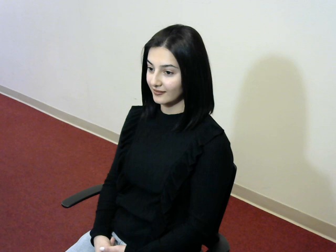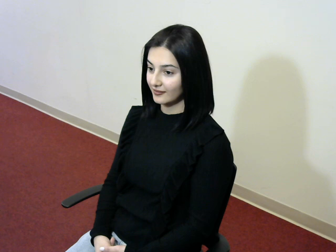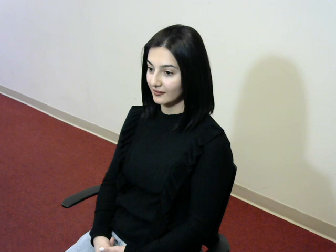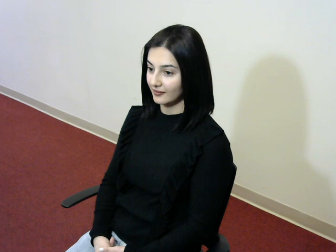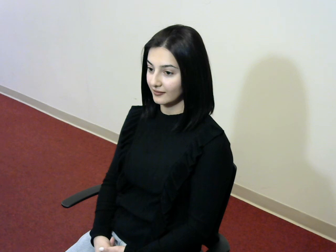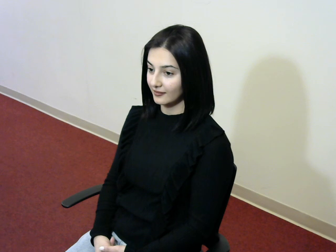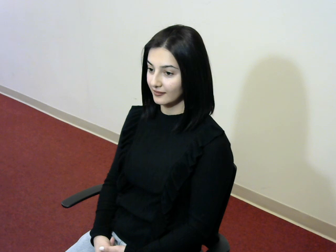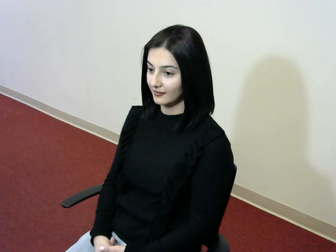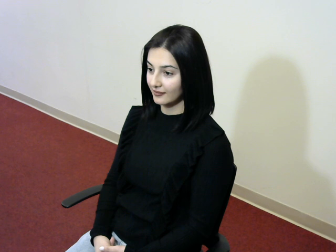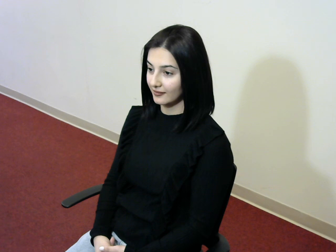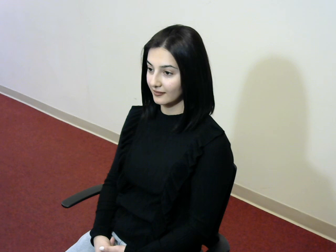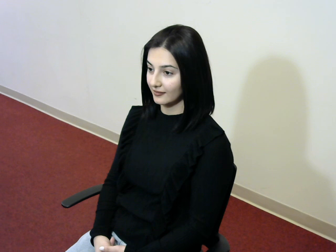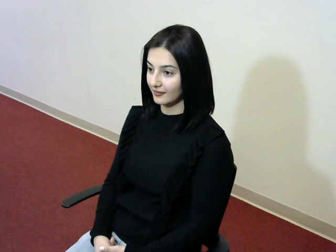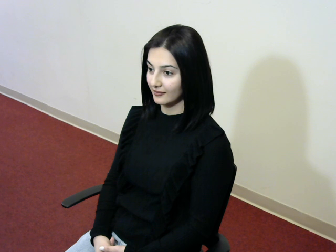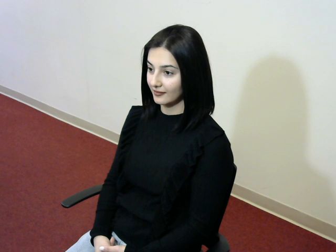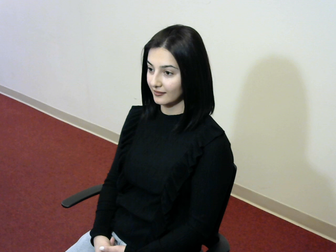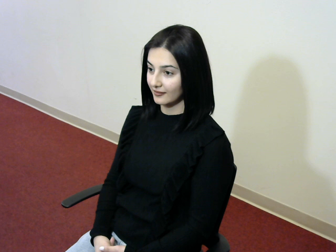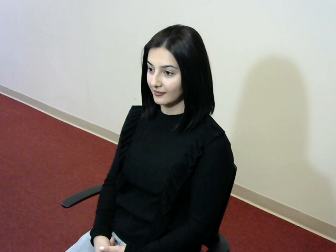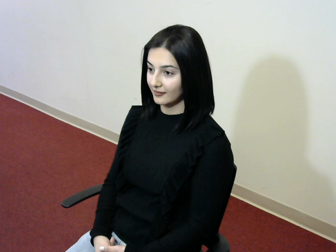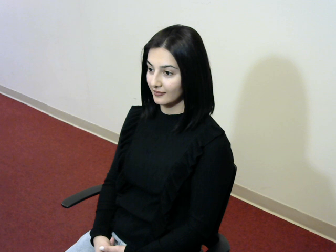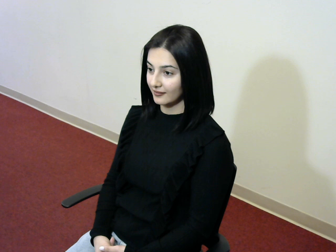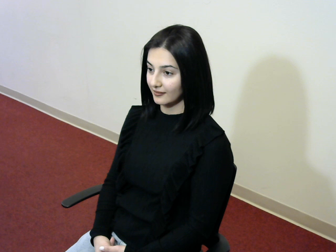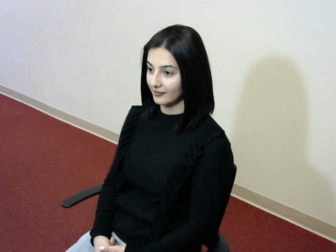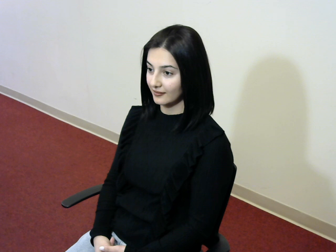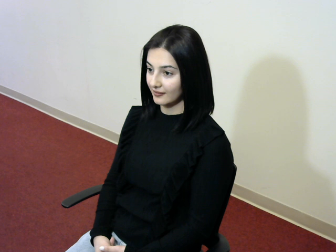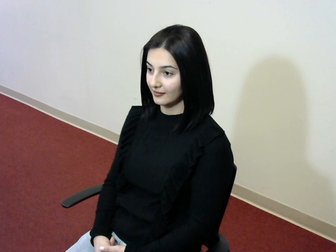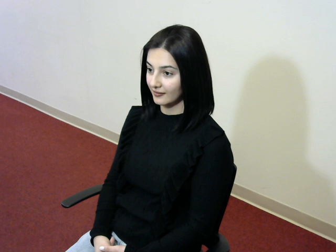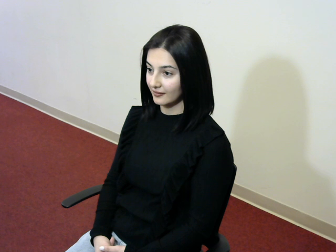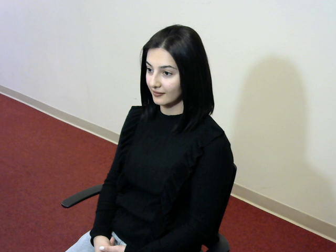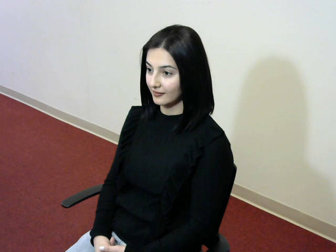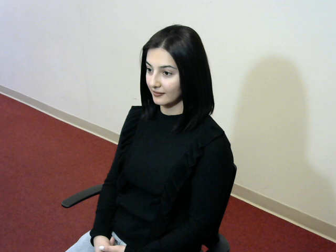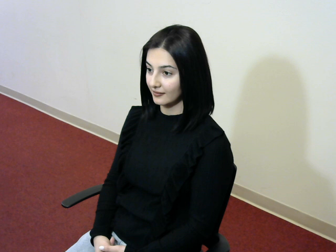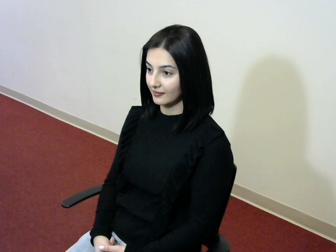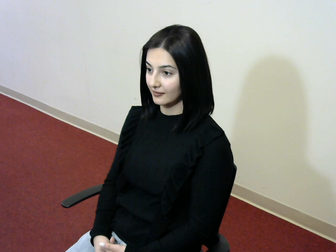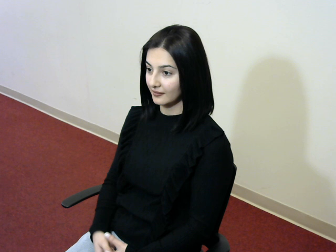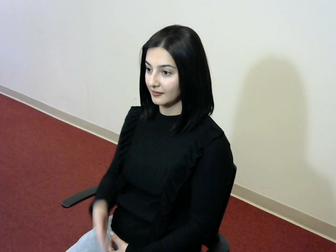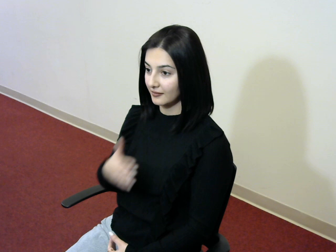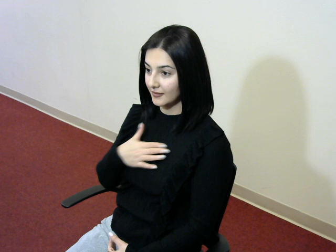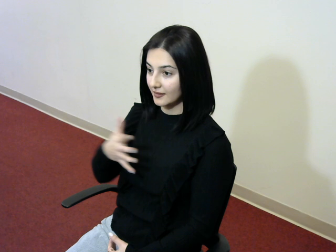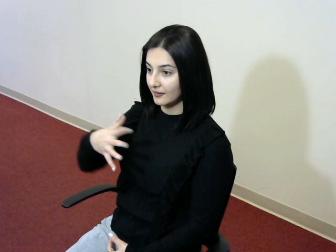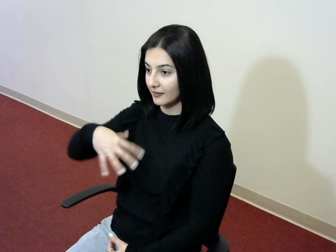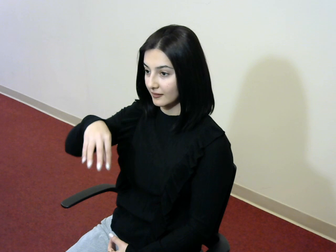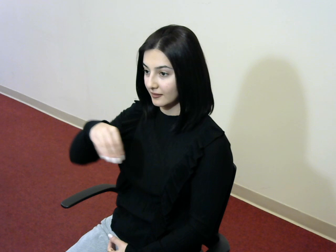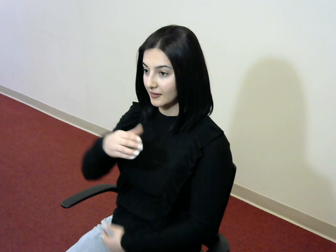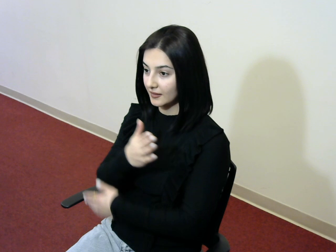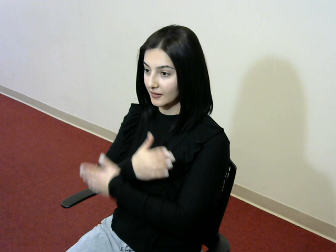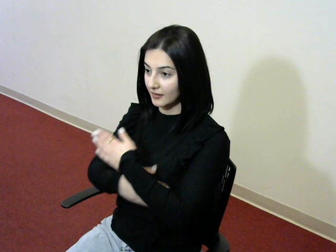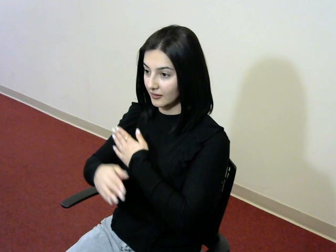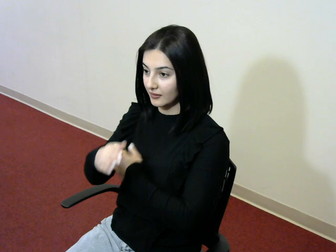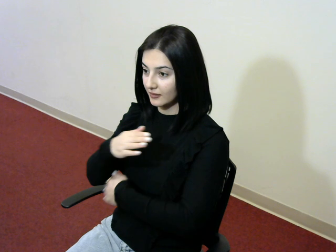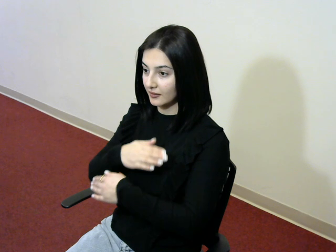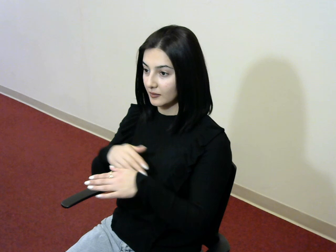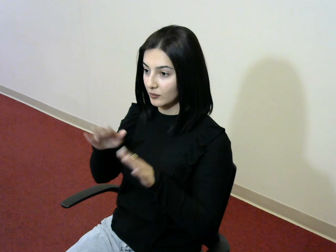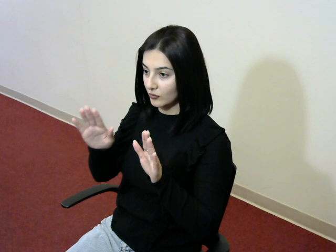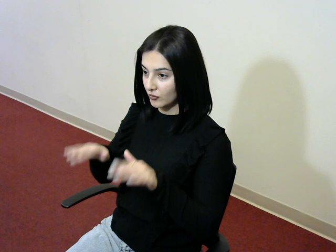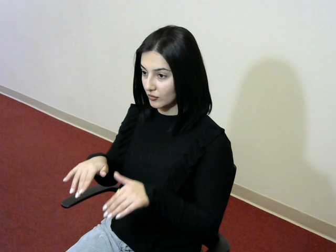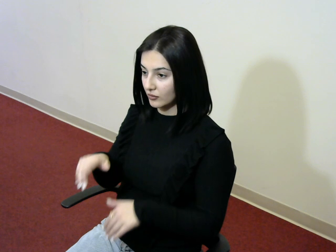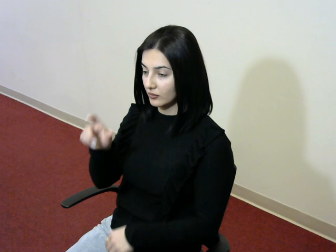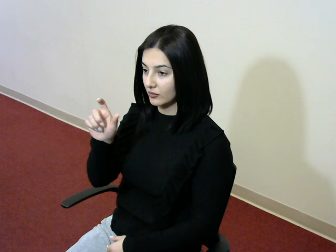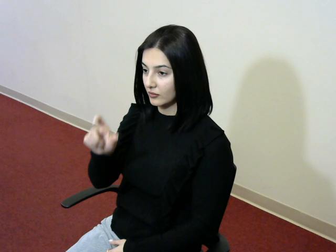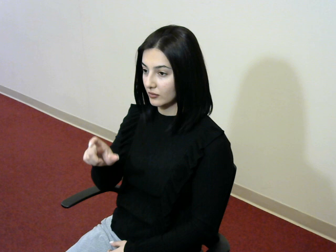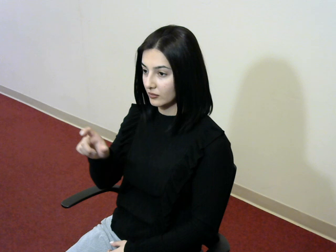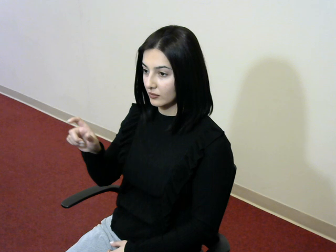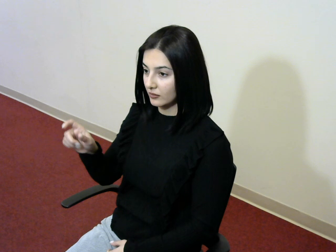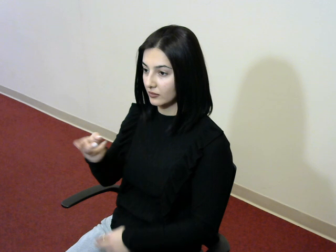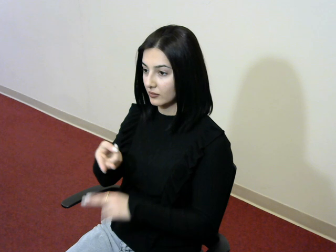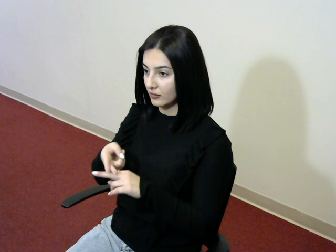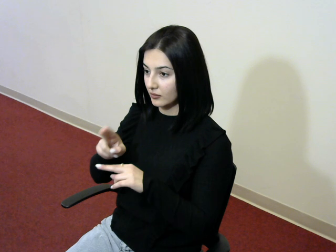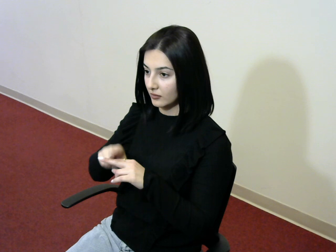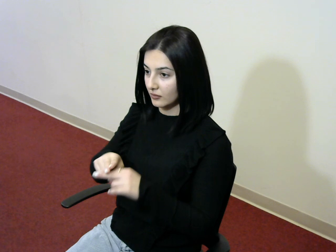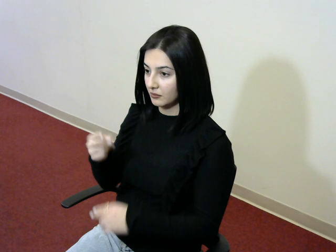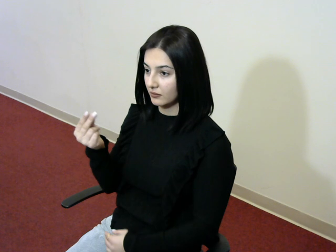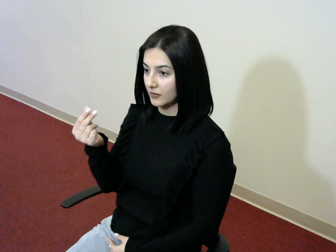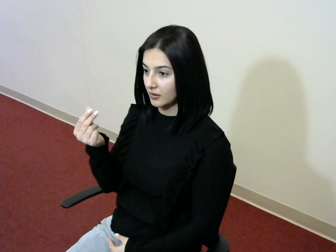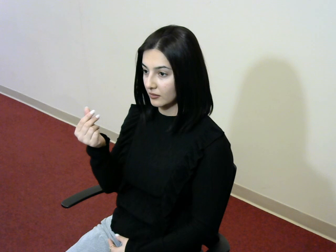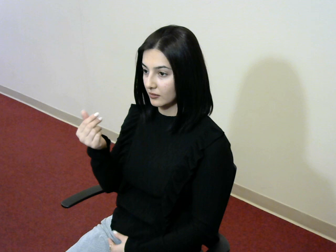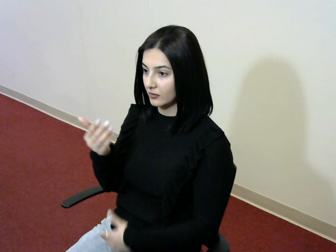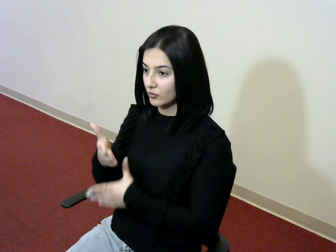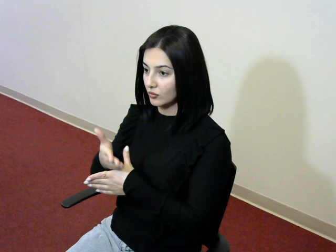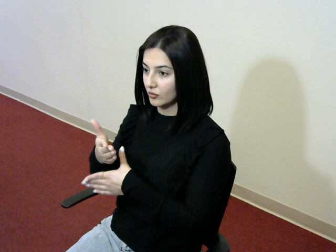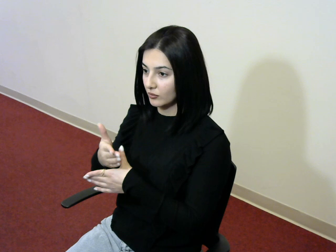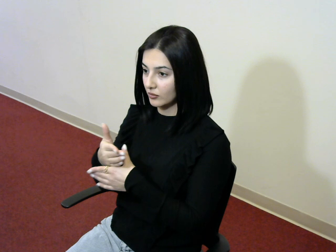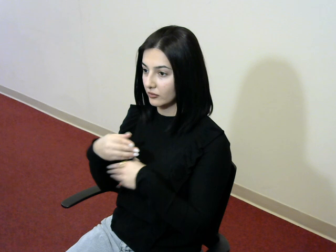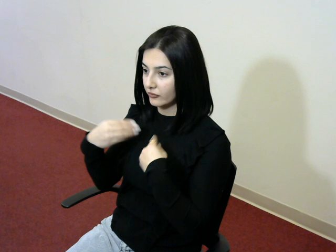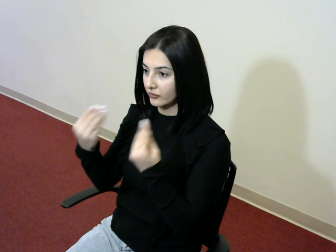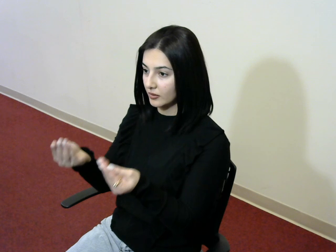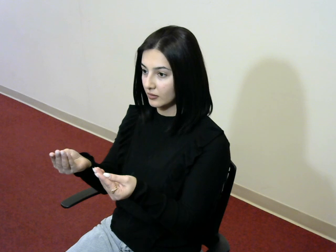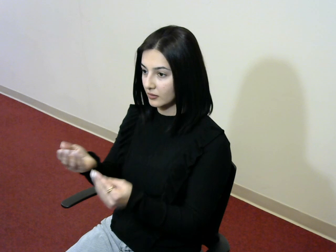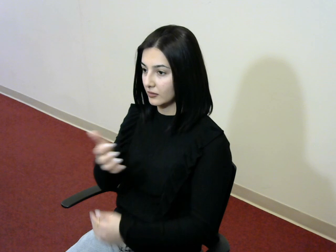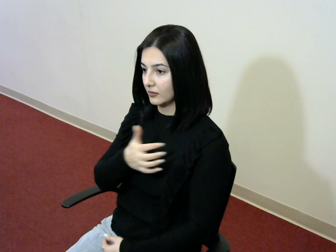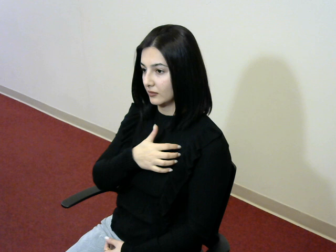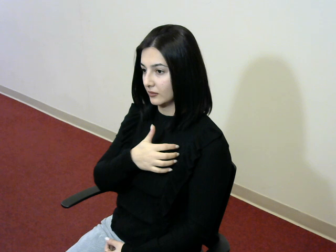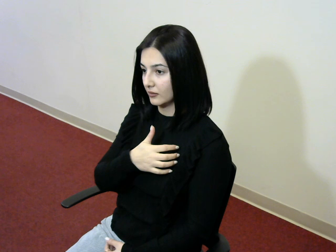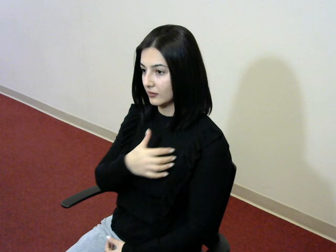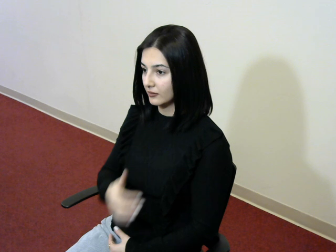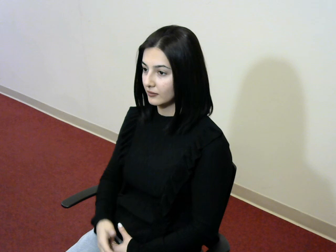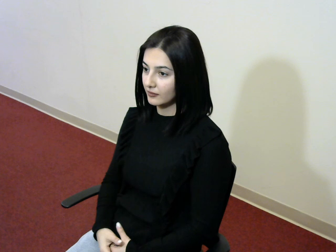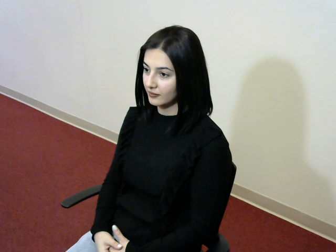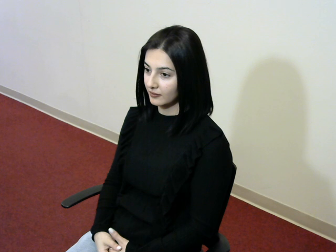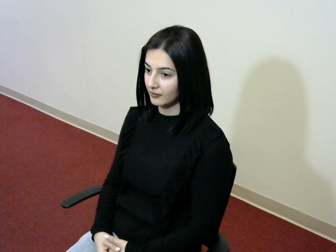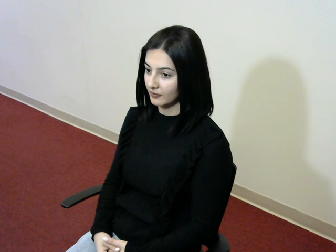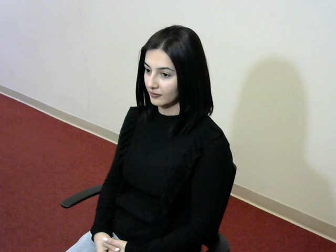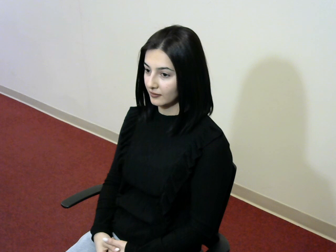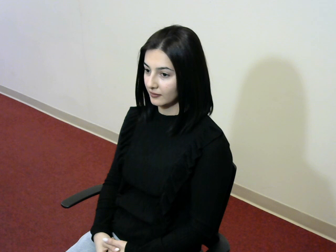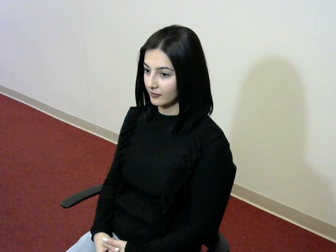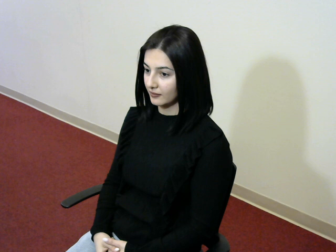Biz əlilliyi olan şəxslər üçün pul yardım vermək istəyirik